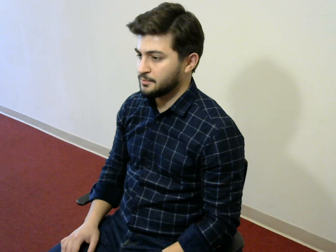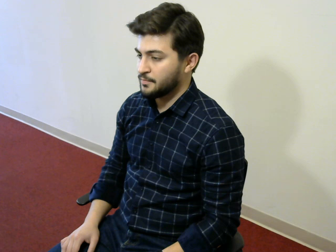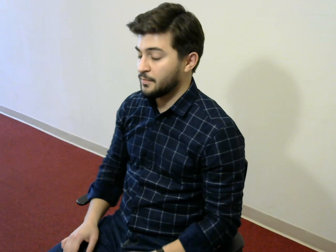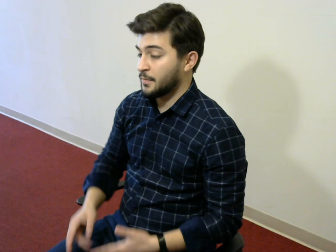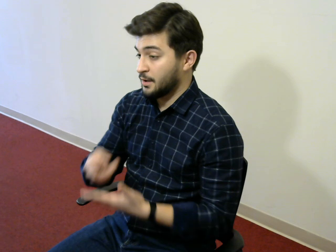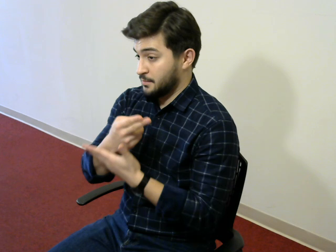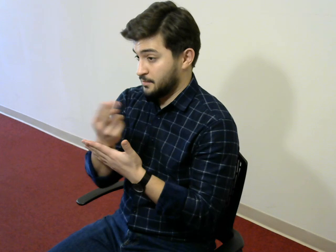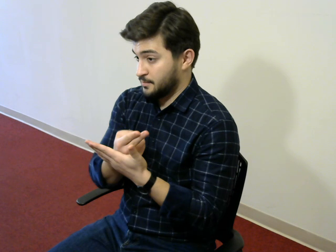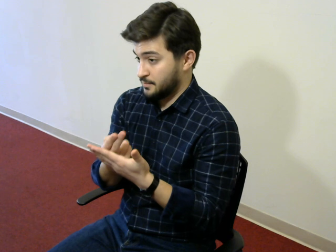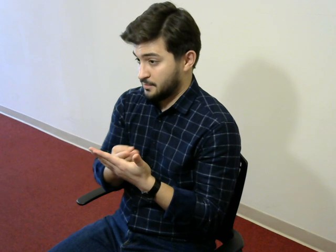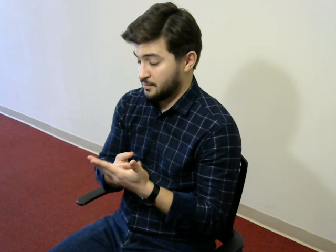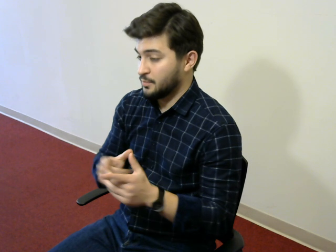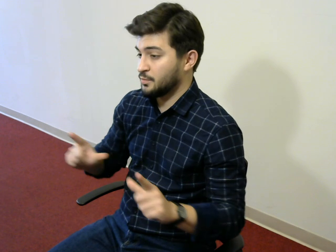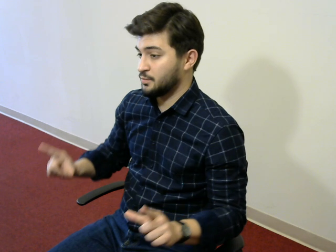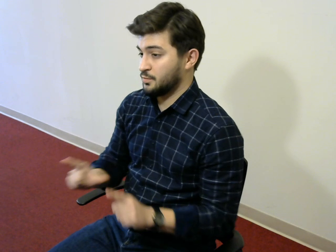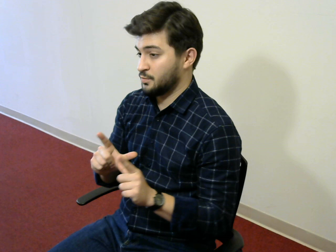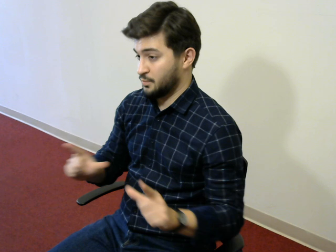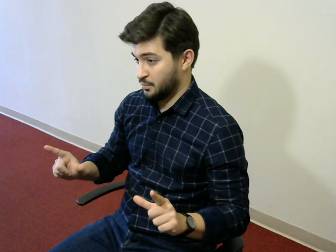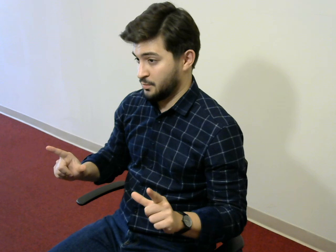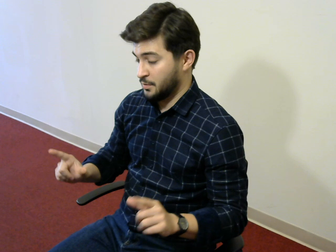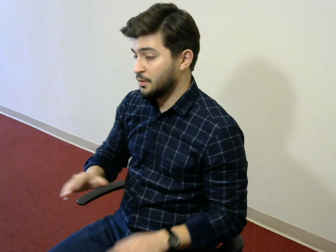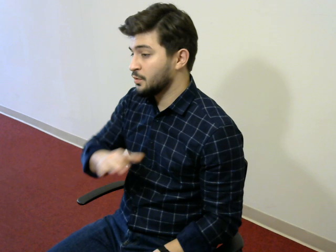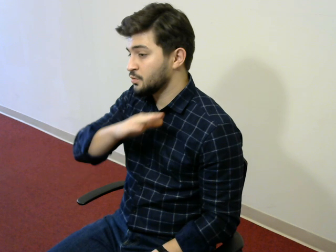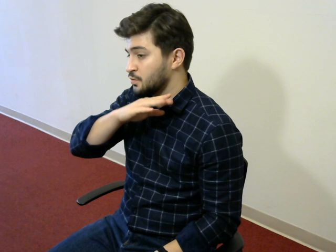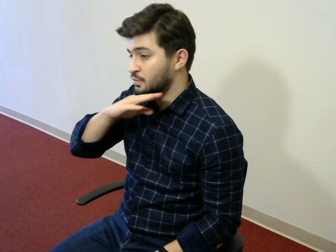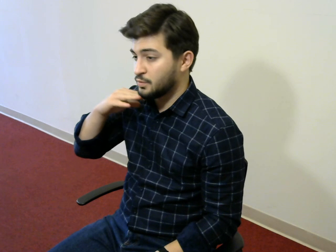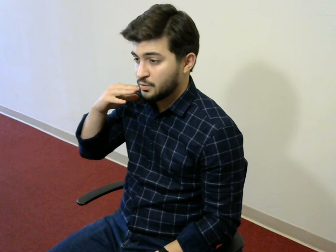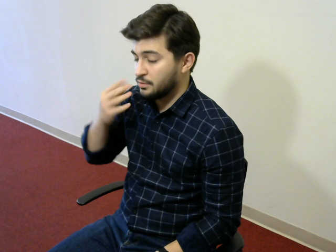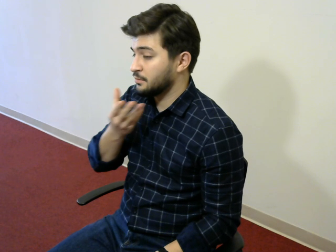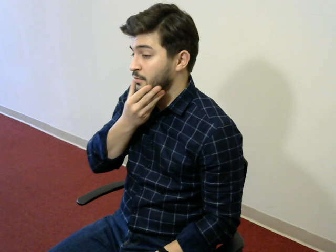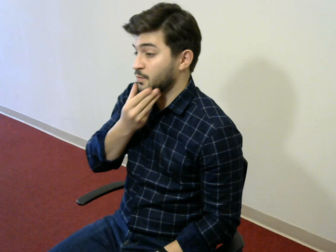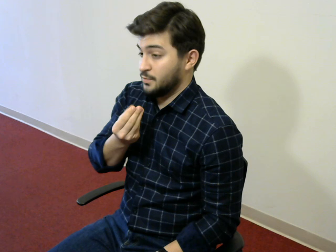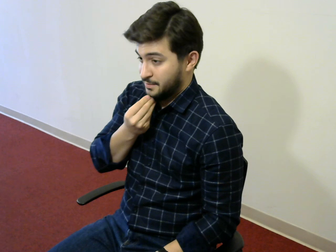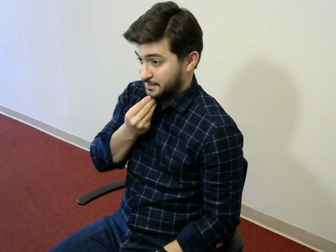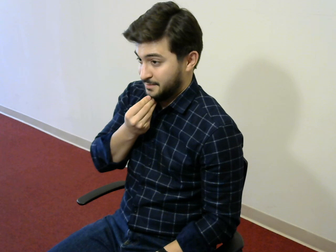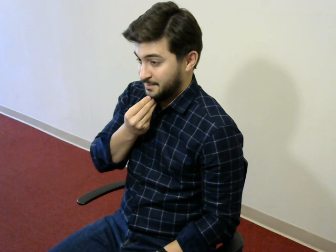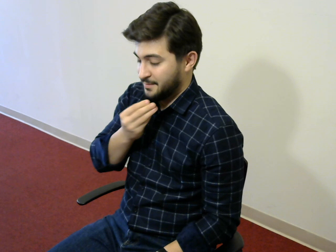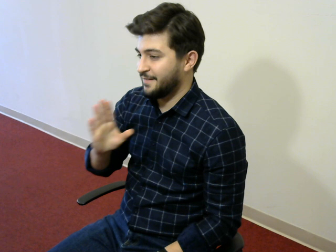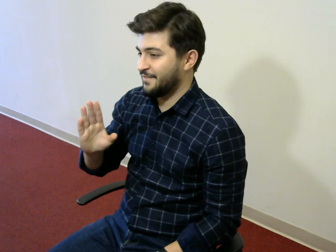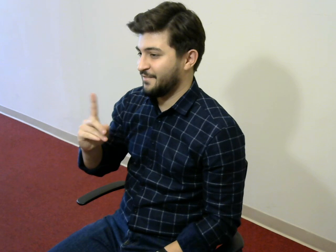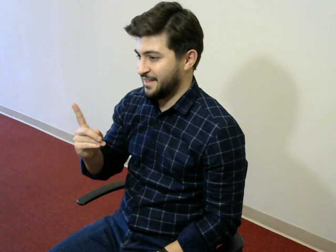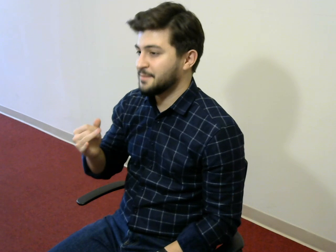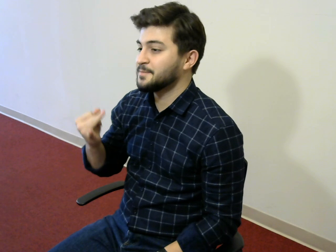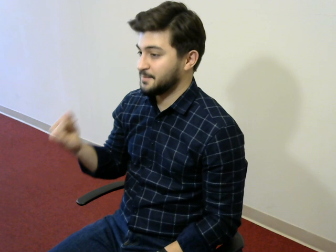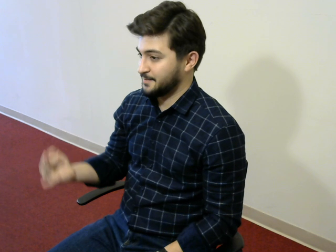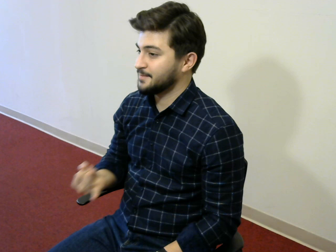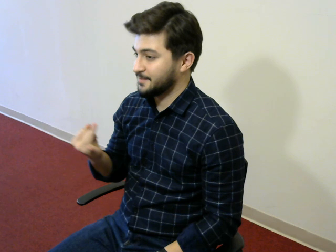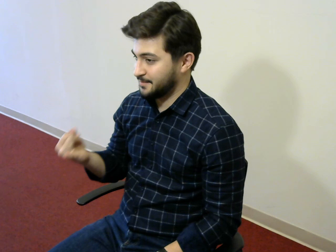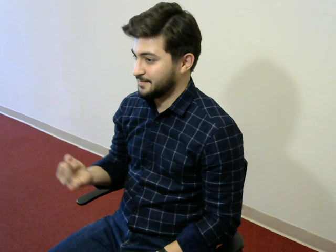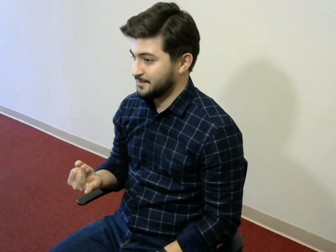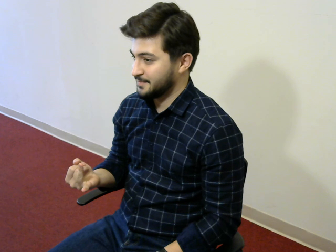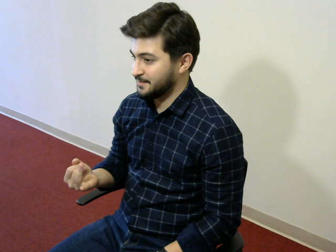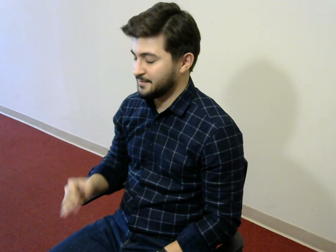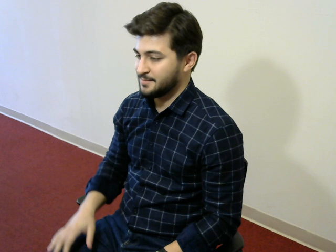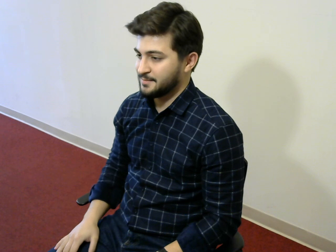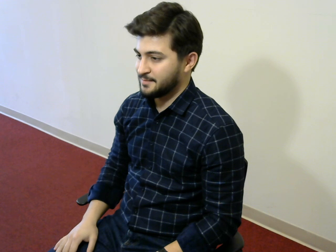Rəsm muzeyi çox gözəl və maraqlıdır